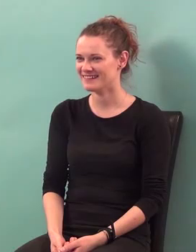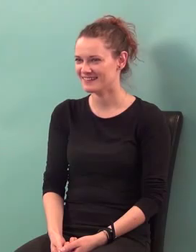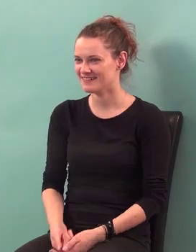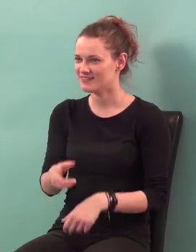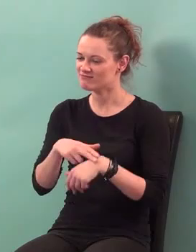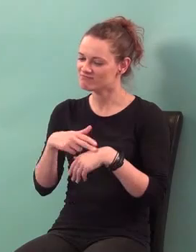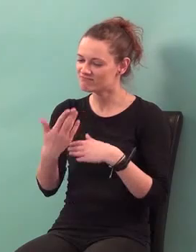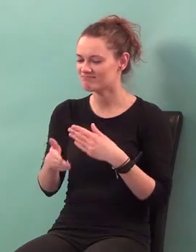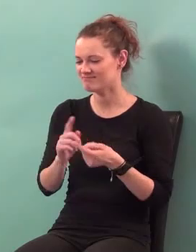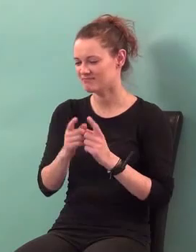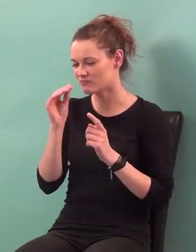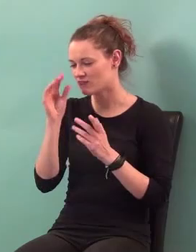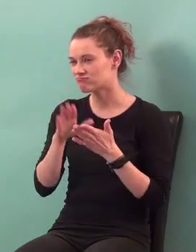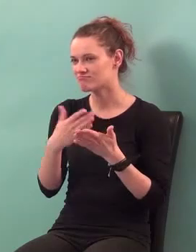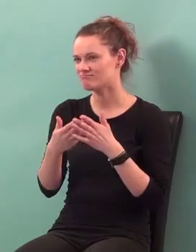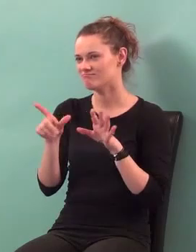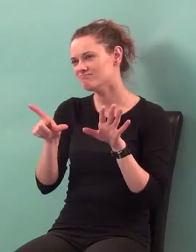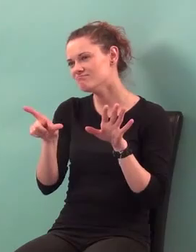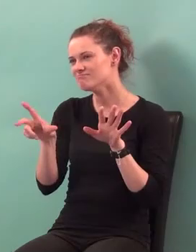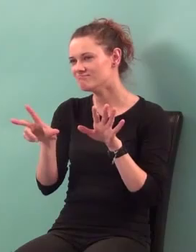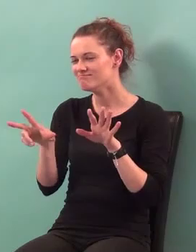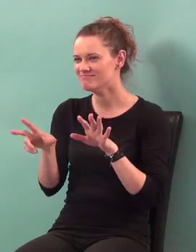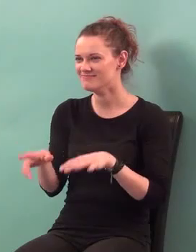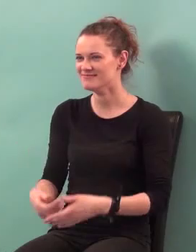Spotkanie o godzinie, powiedzmy, o siódmej, ósmej wieczorem.